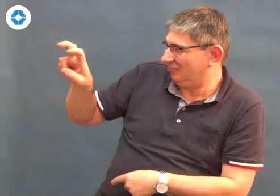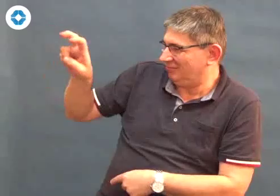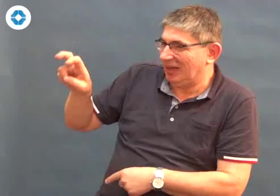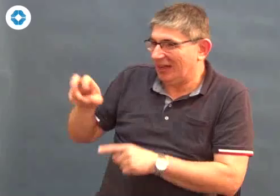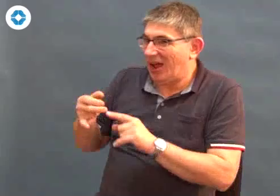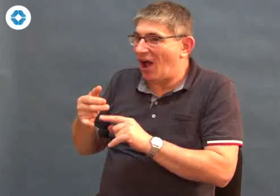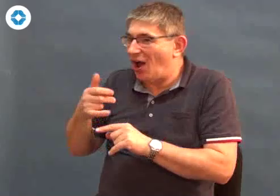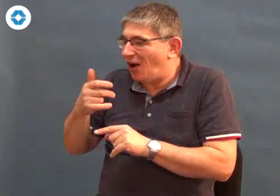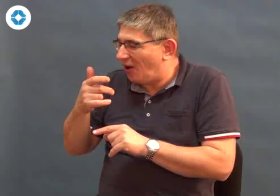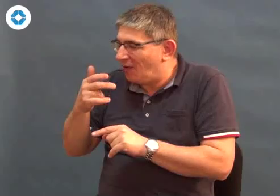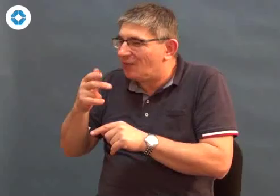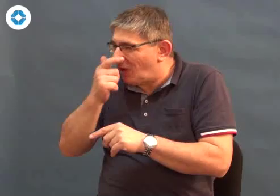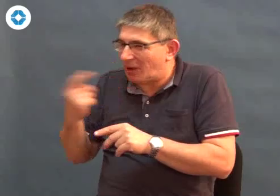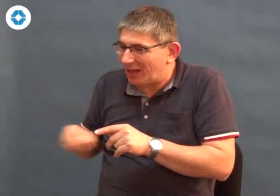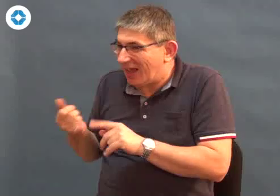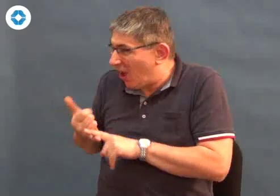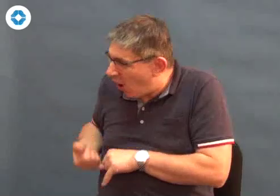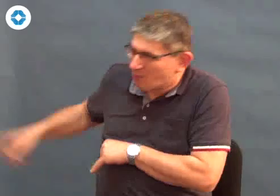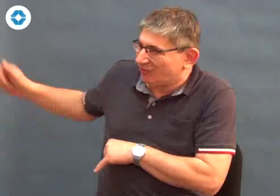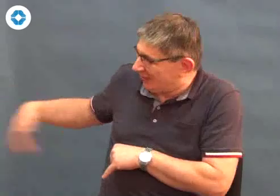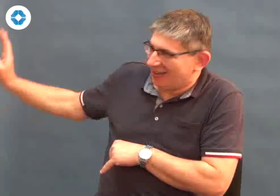Charlie Chaplin kopie chłopca nogą, żeby go odpędzić.